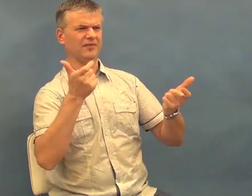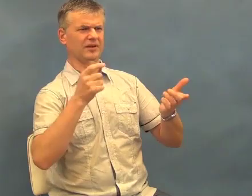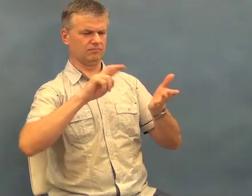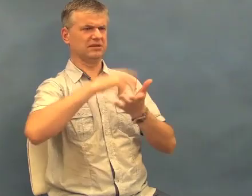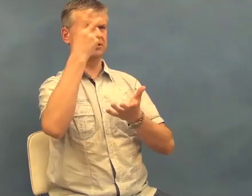Ktoś upadł.